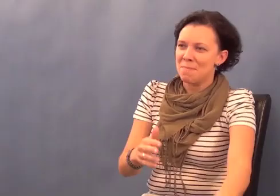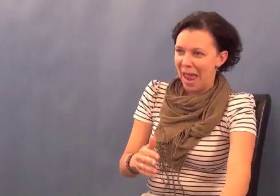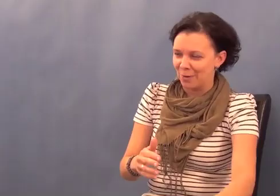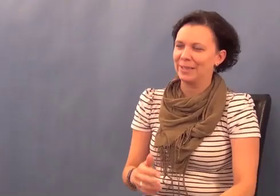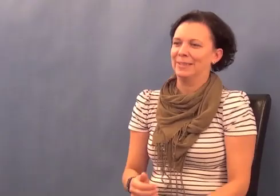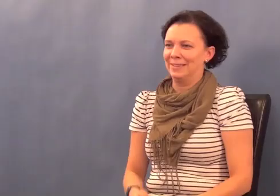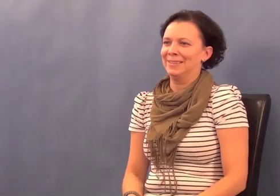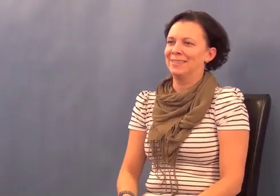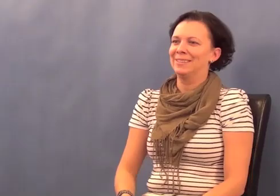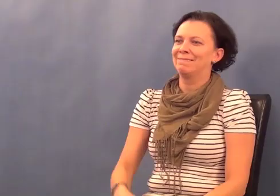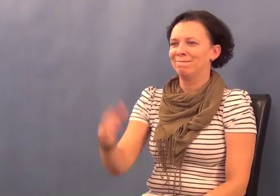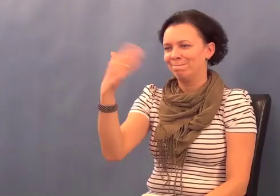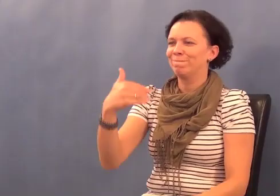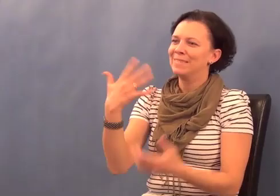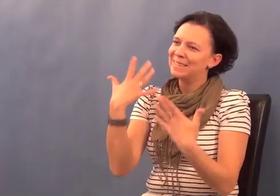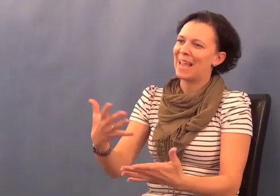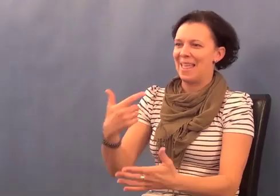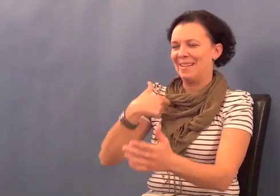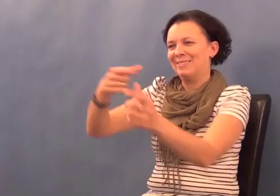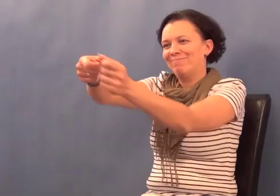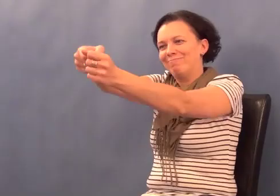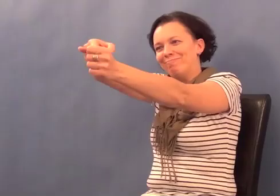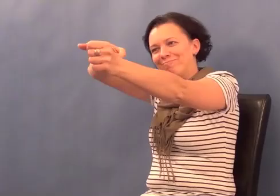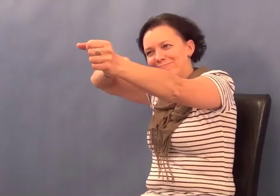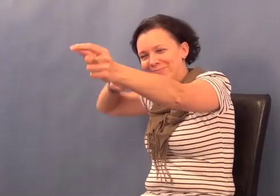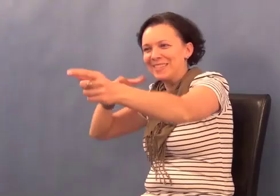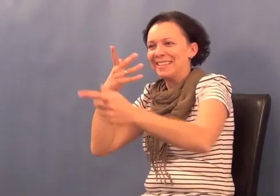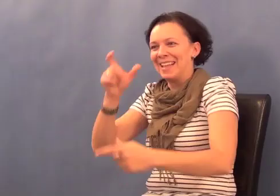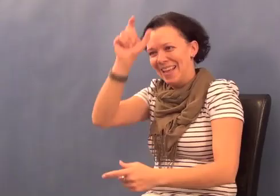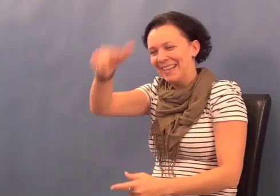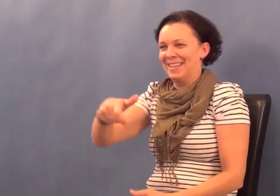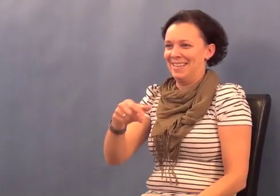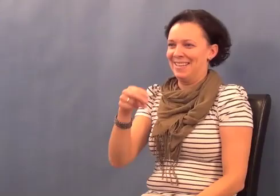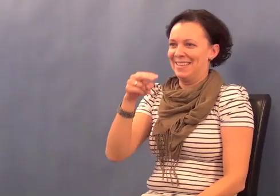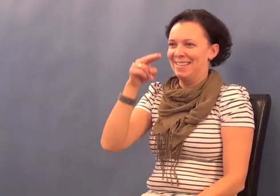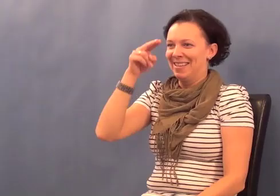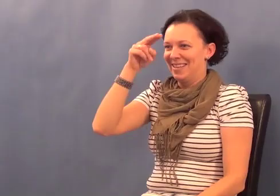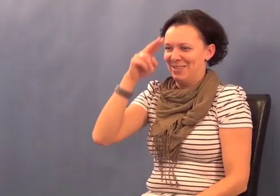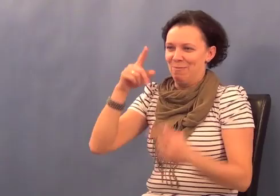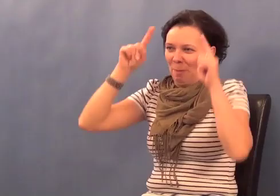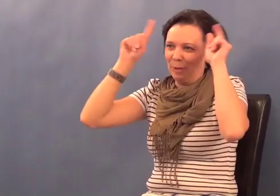Mały... chce strzelić do niego, do taty.